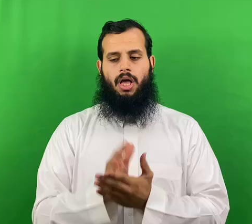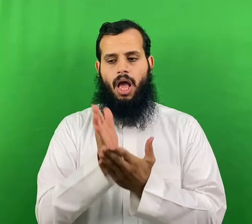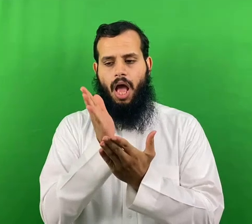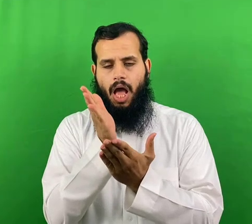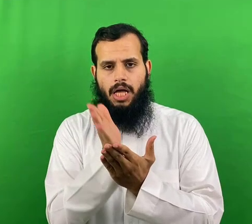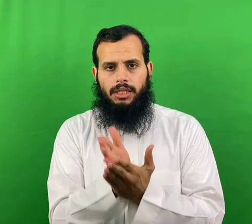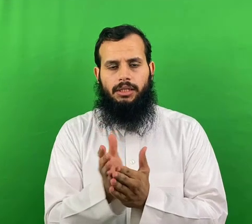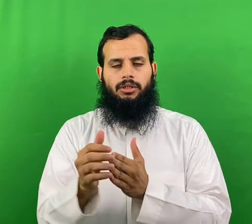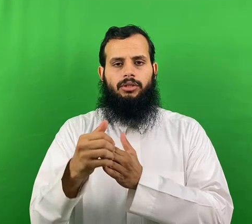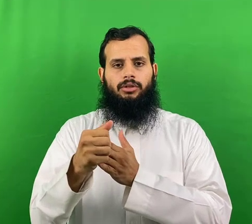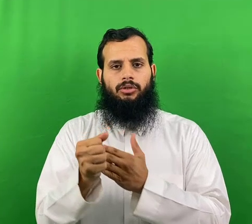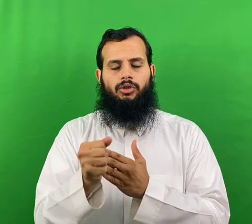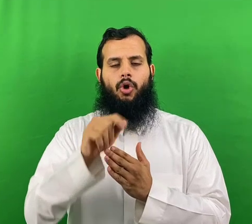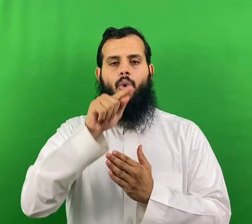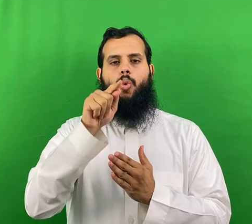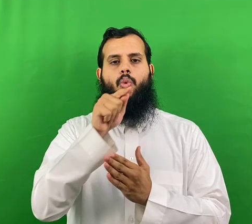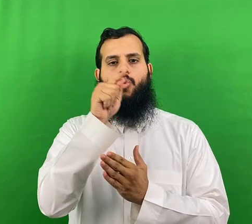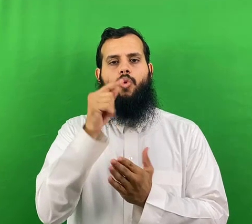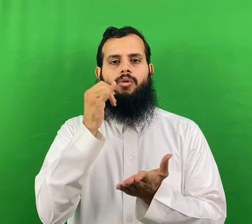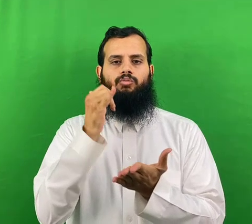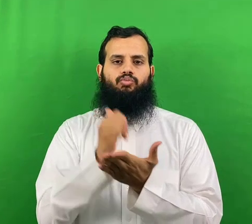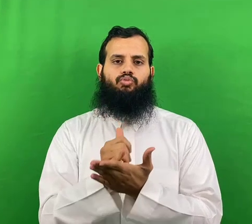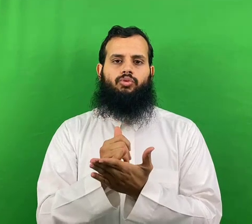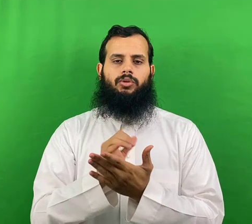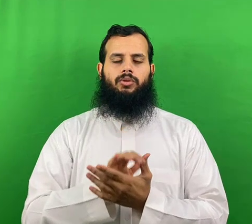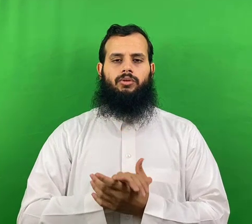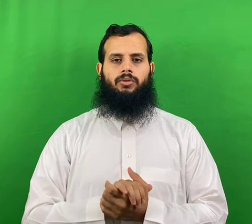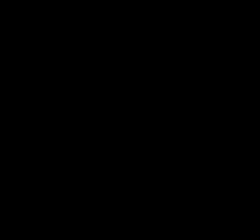أصلح أئمتنا وولاة أمورنا